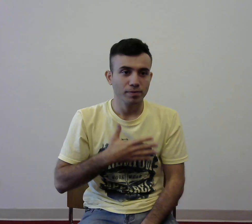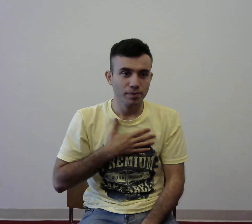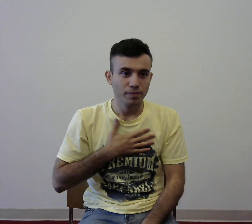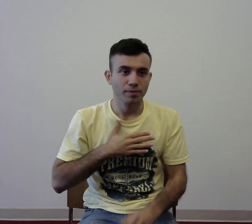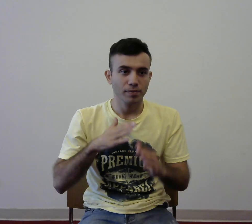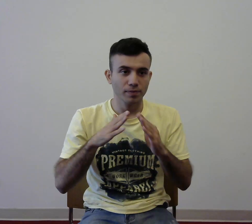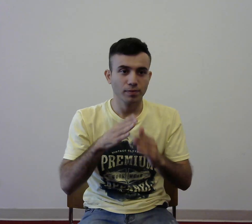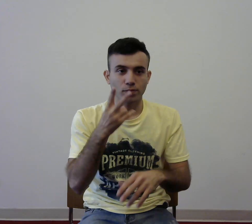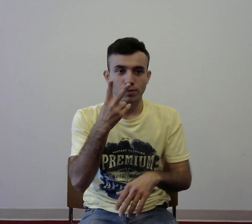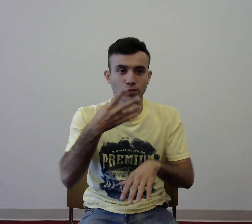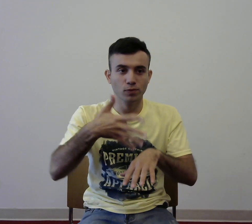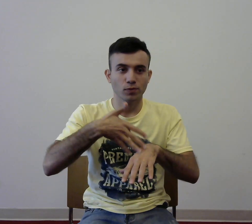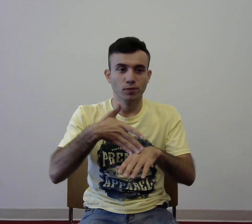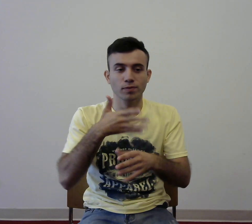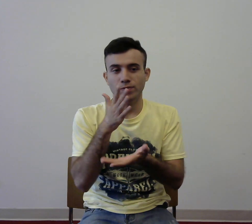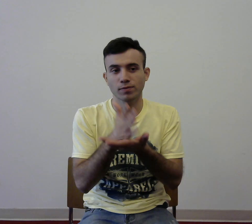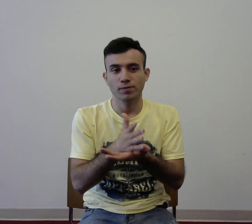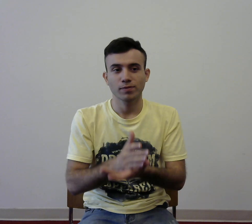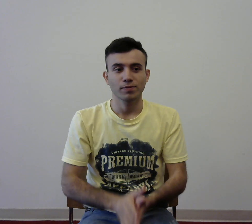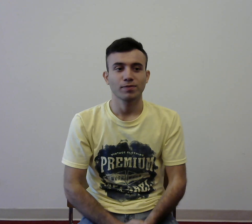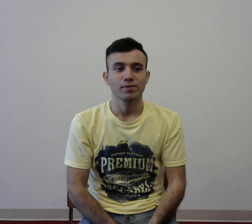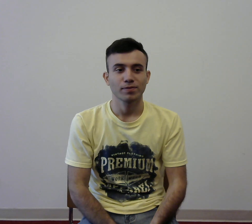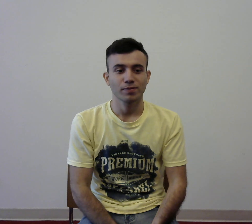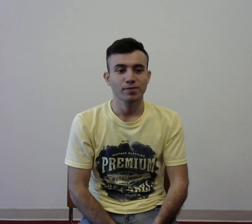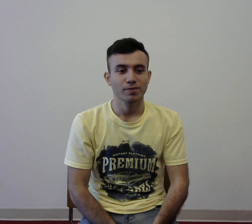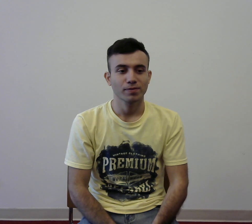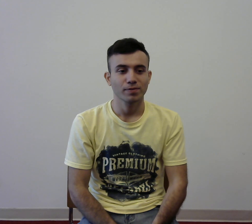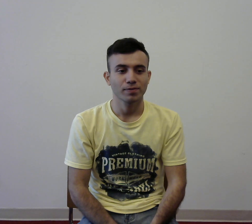Mənim evdə 2 pişiyim var